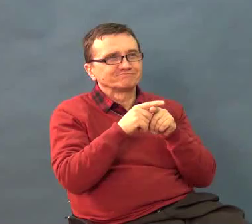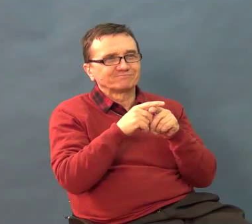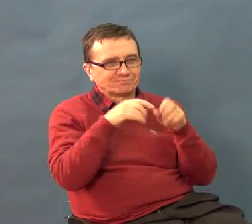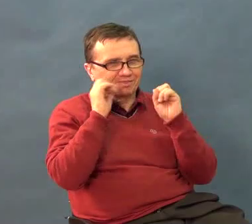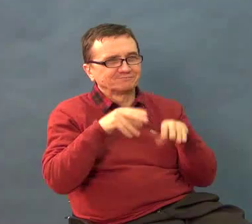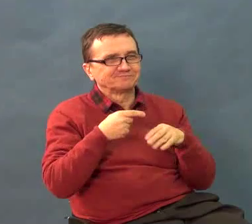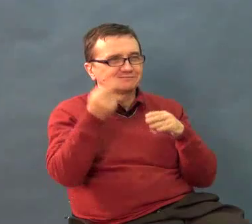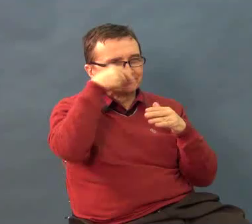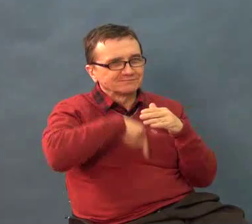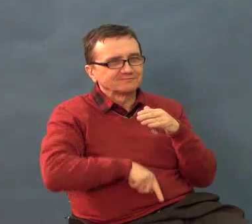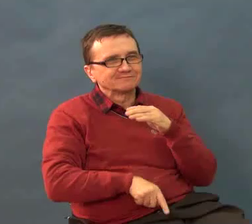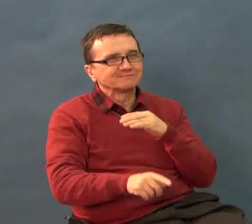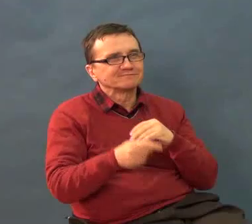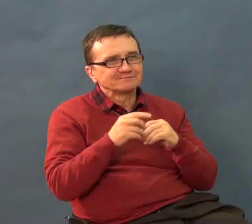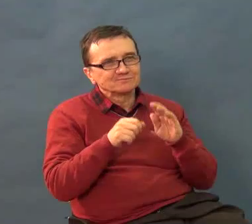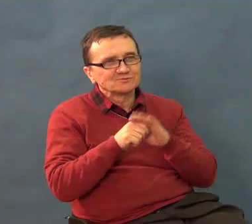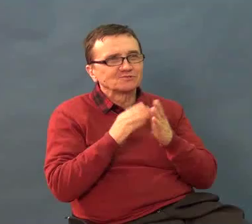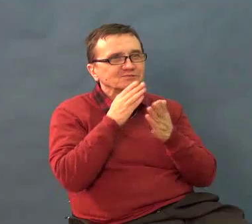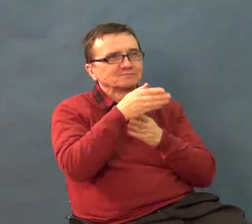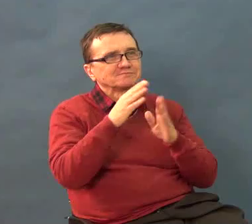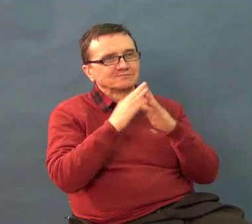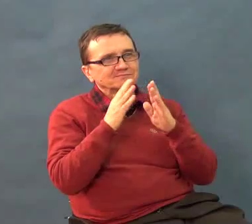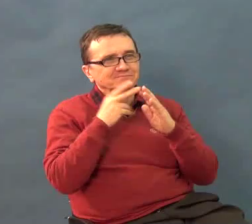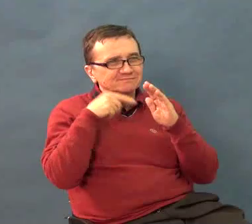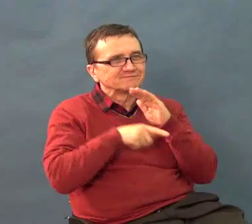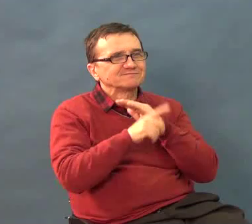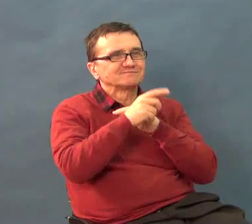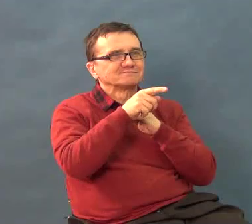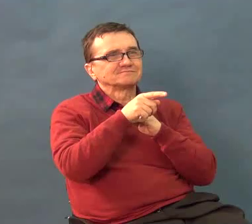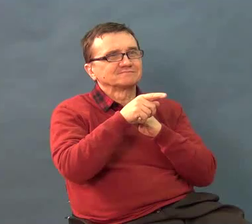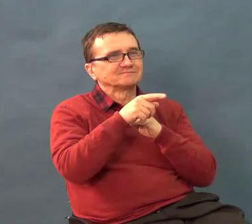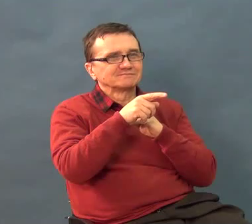Kot zszedł na dół i wszedł do drugiego domu.